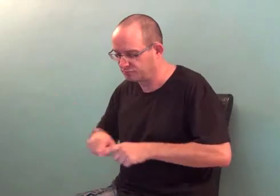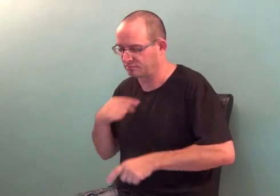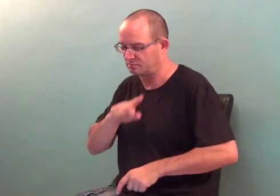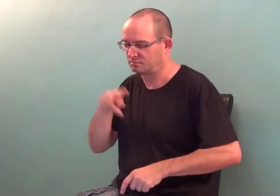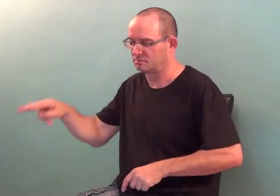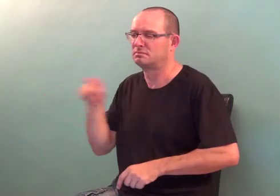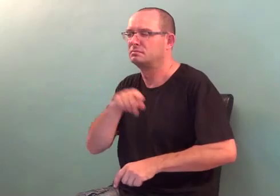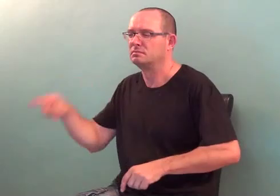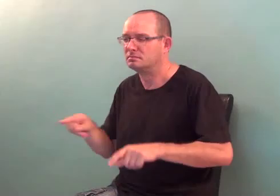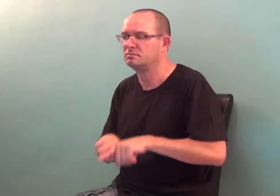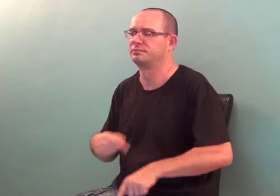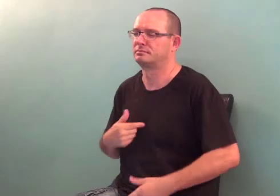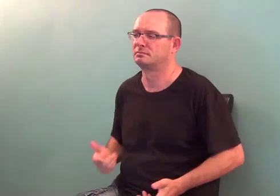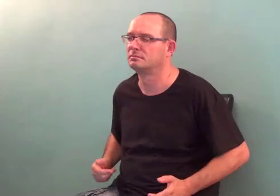Tak samo wtedy i wtedy.